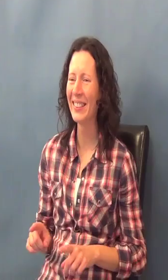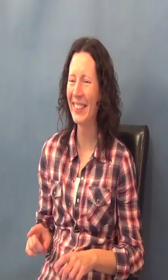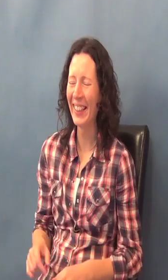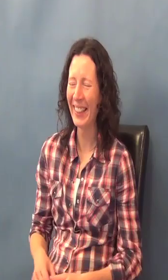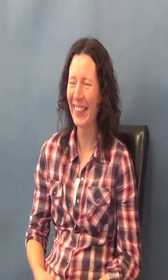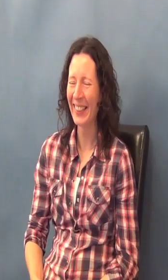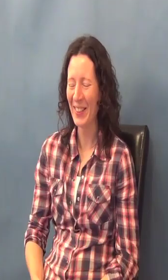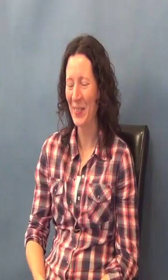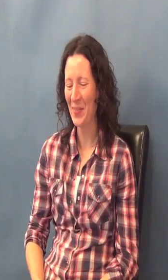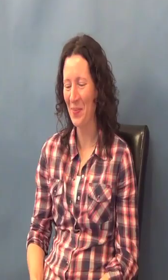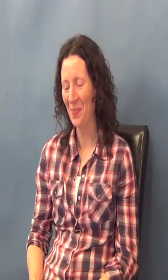Ale ten znak...